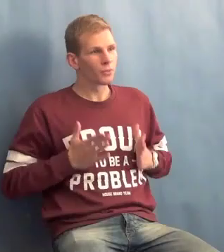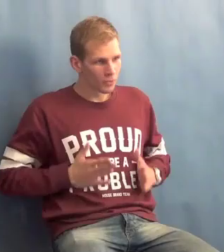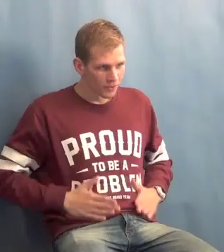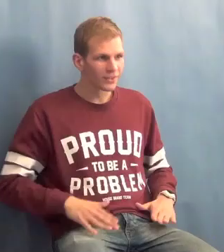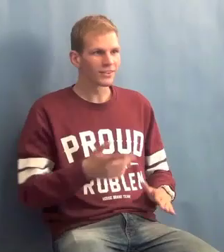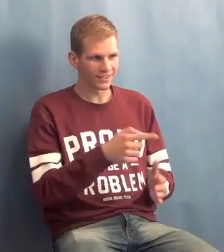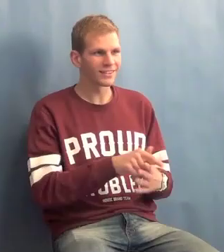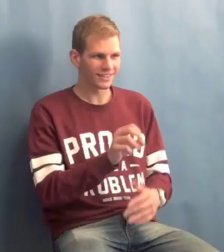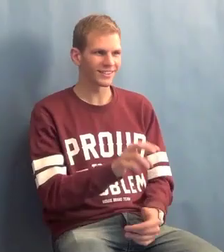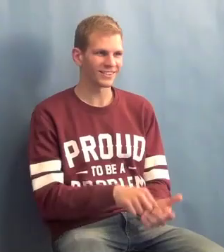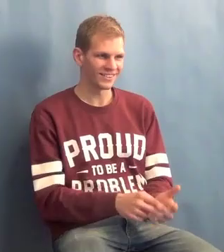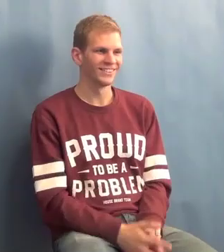Szczupły, tak, tak.